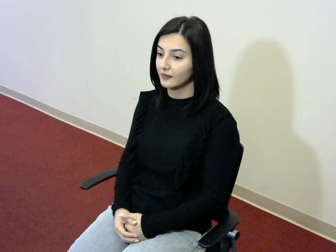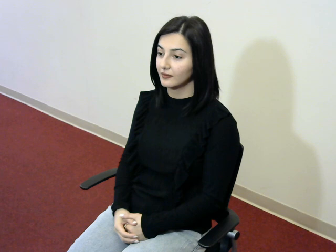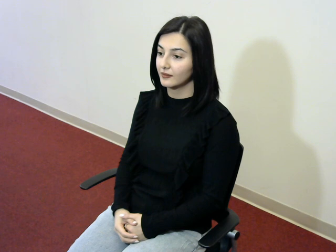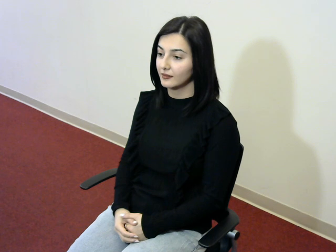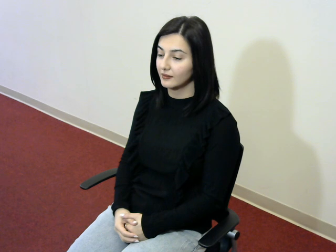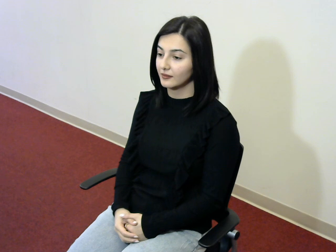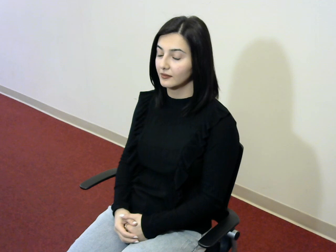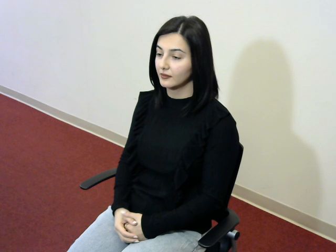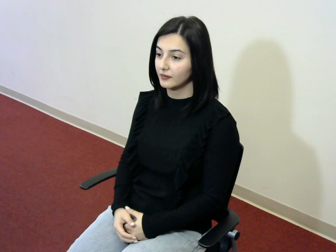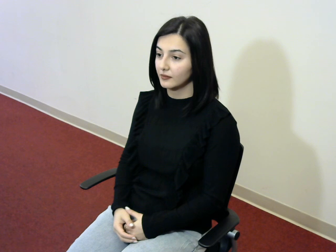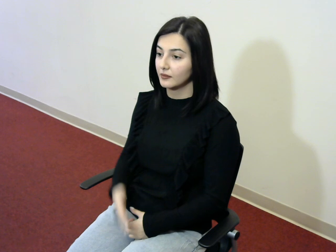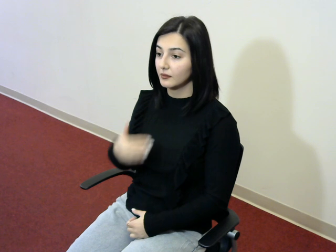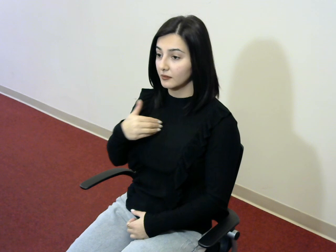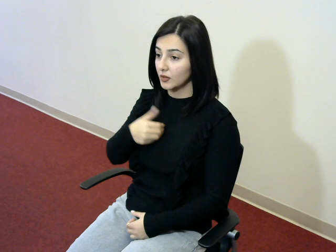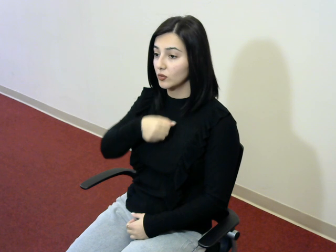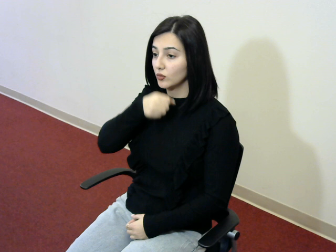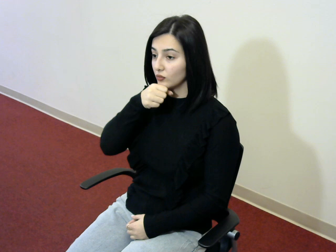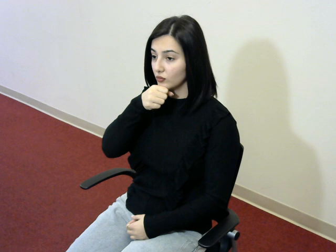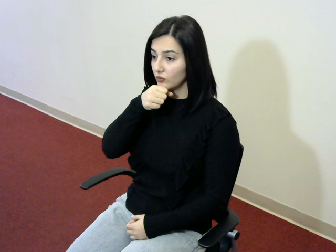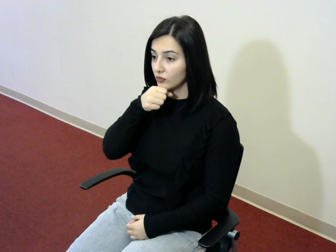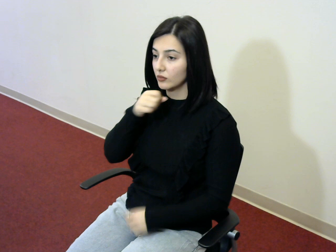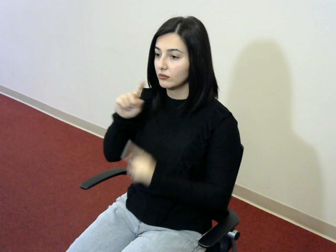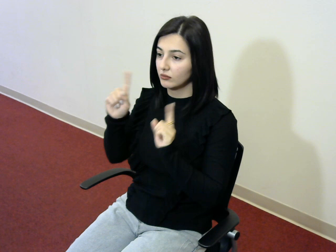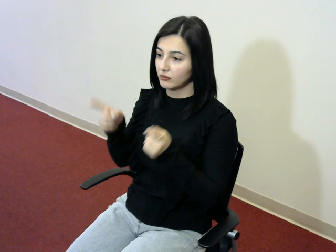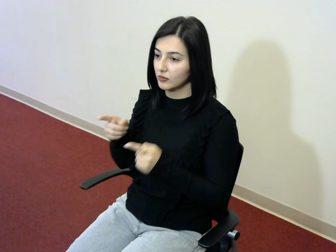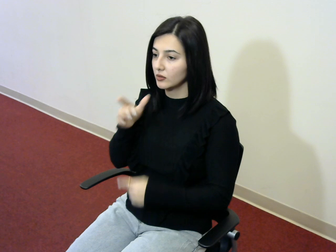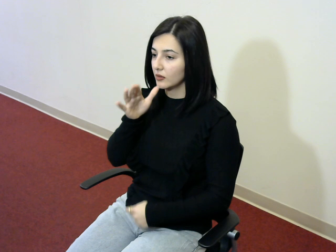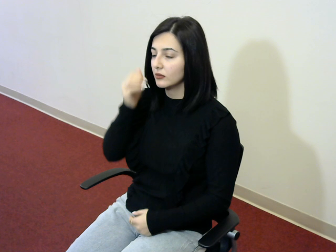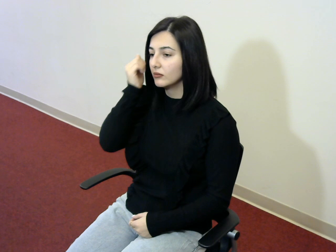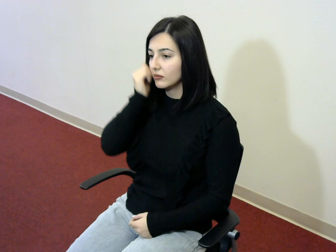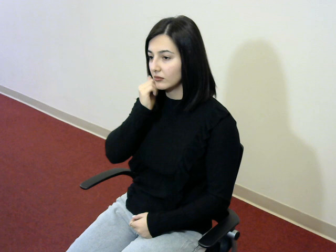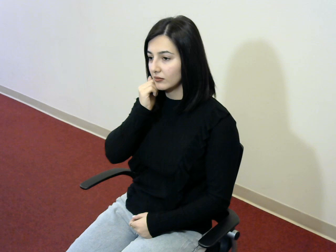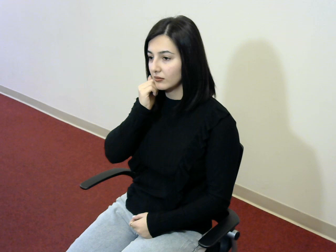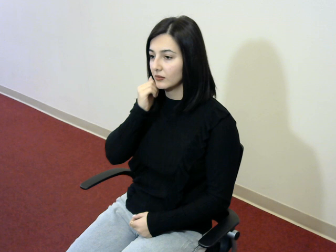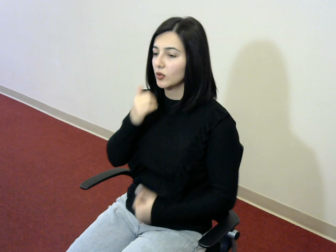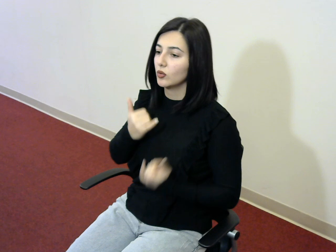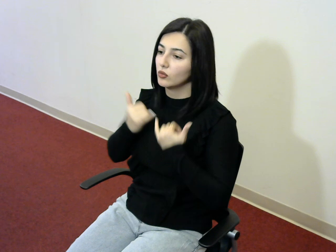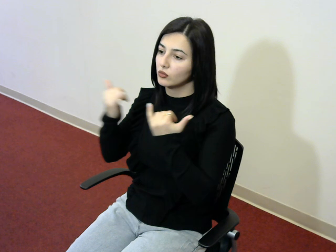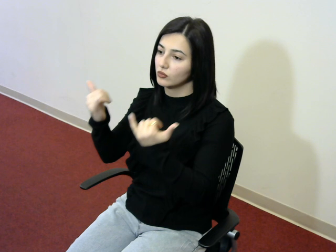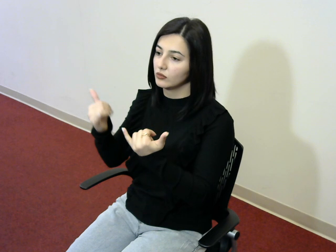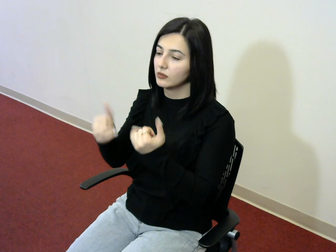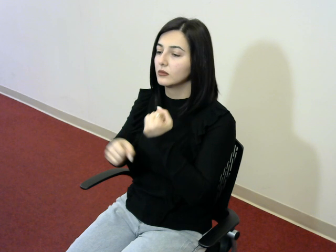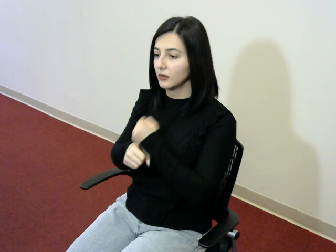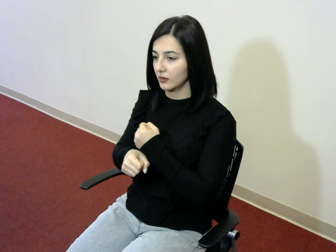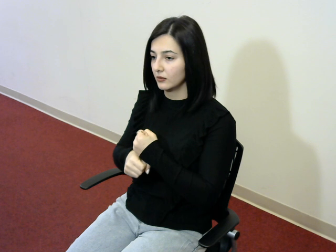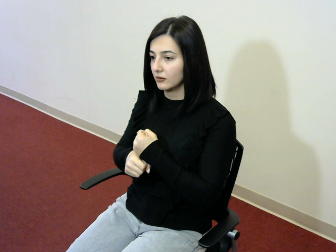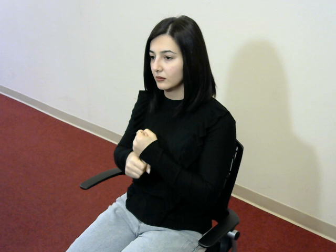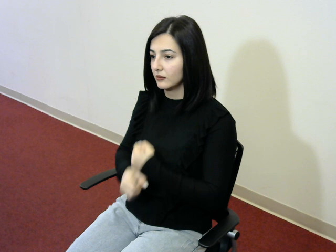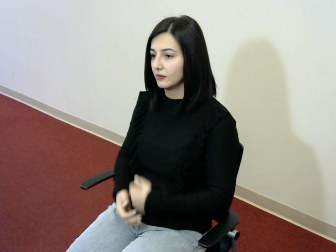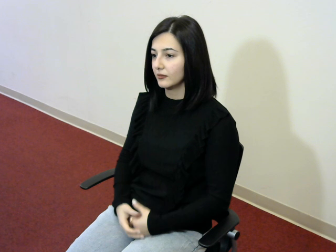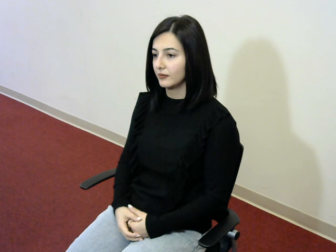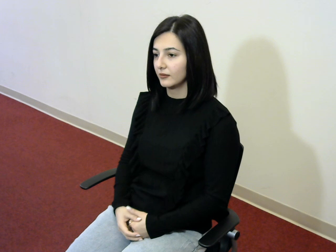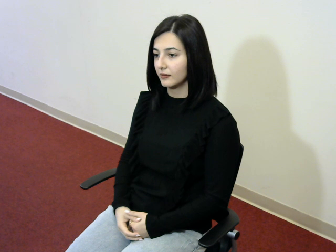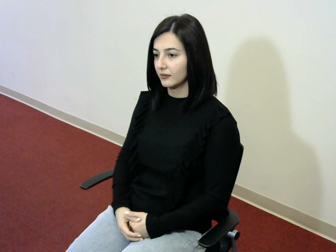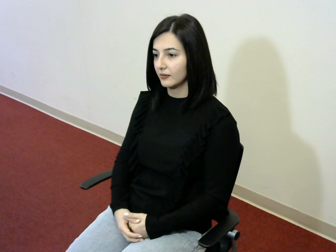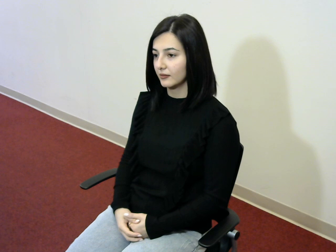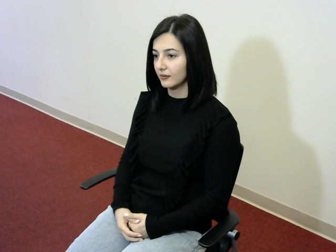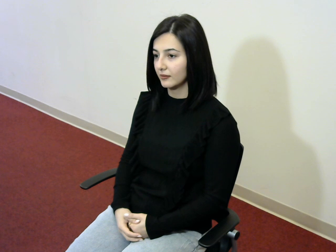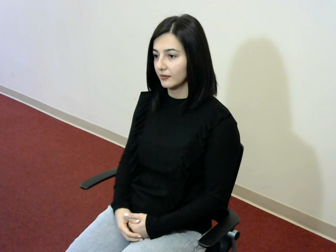Mən böyüklərə (yaşlılara) hörmət edirəm